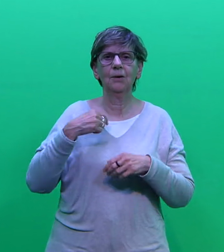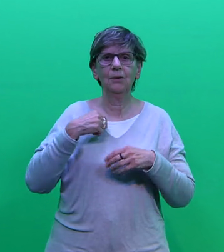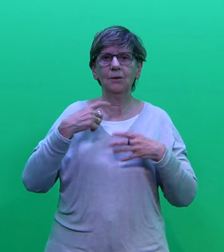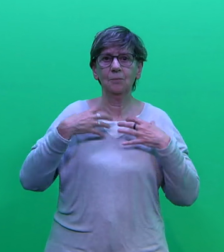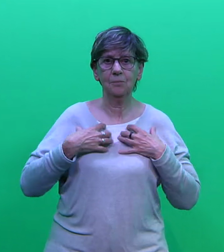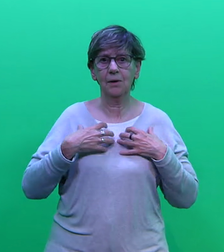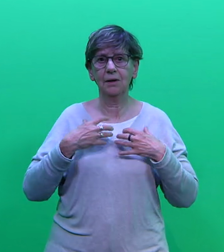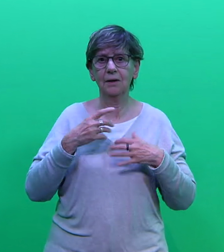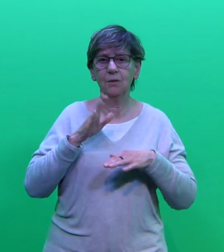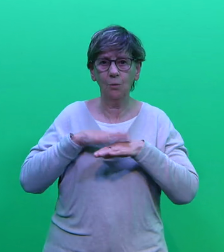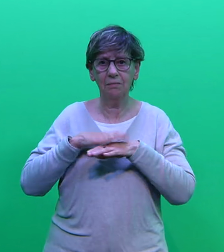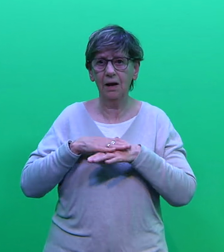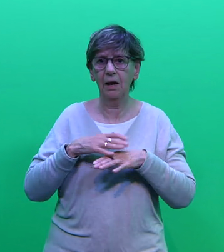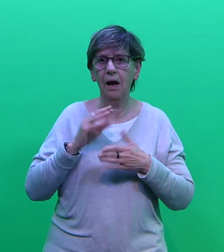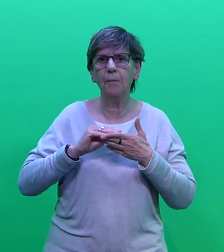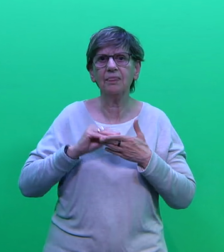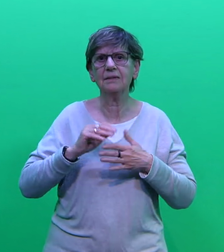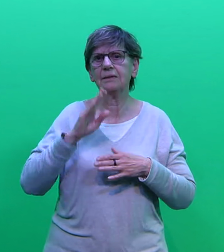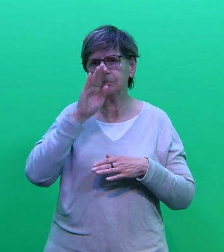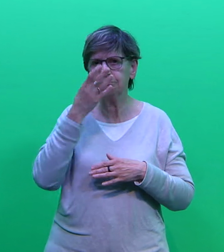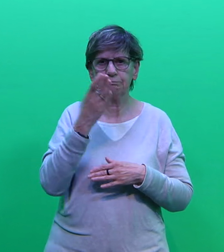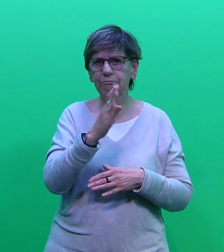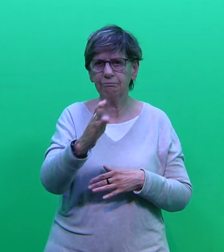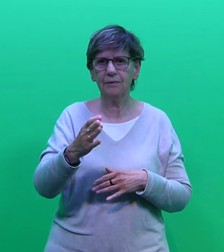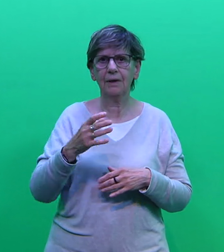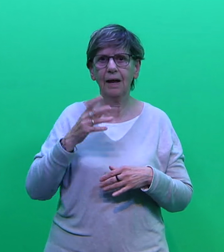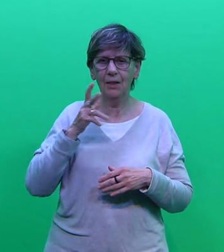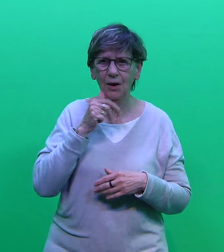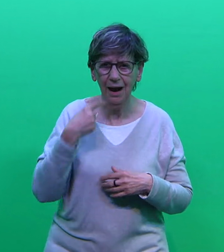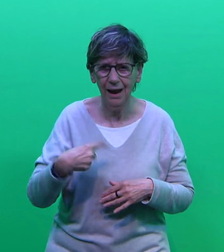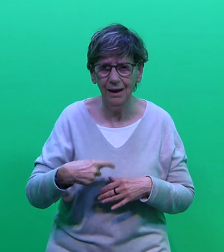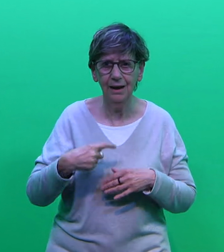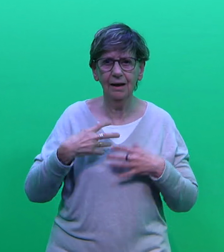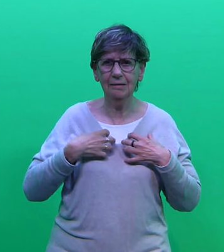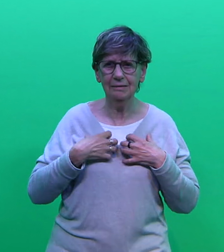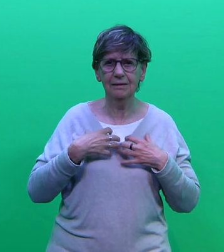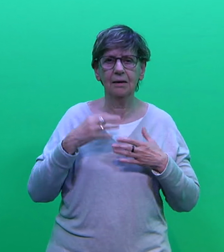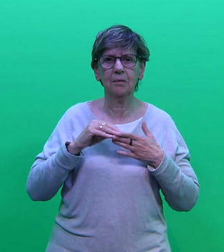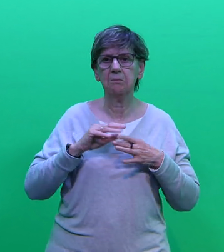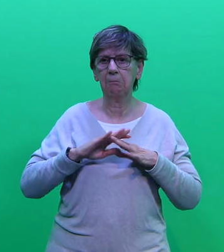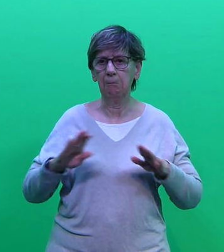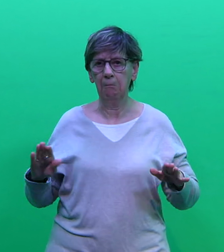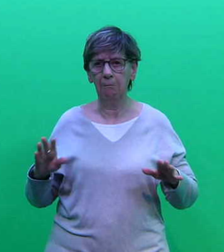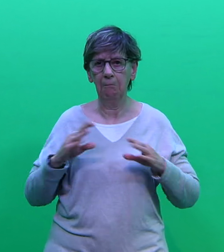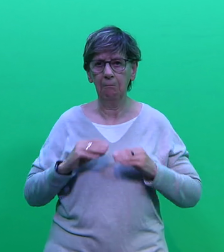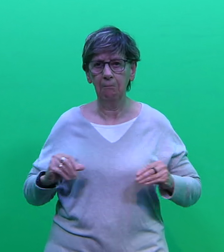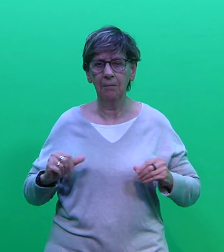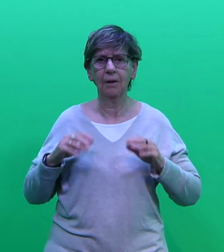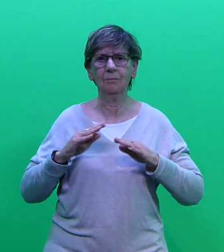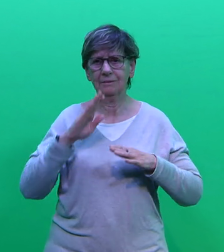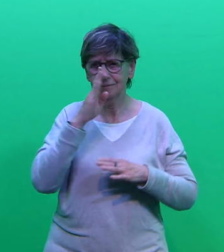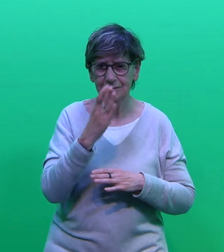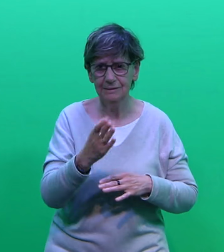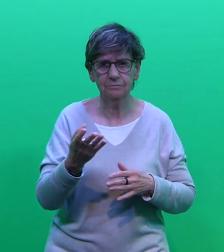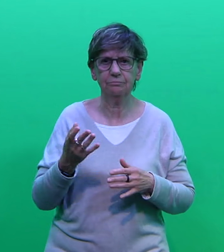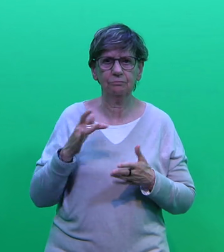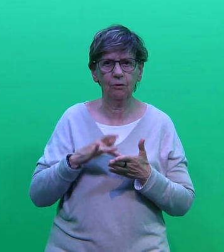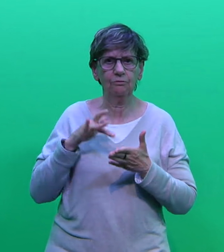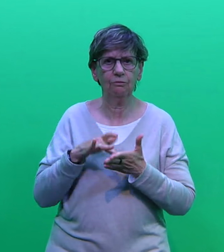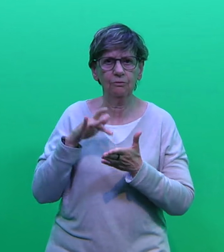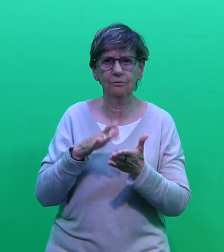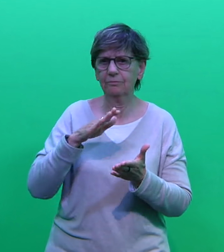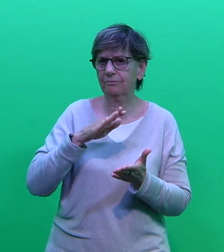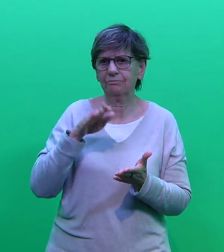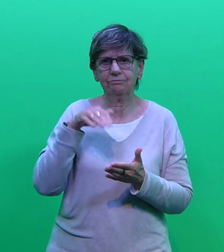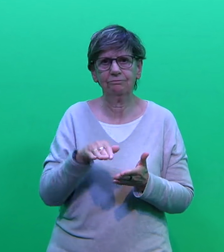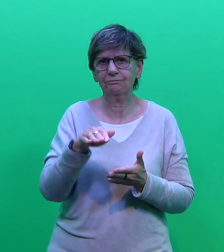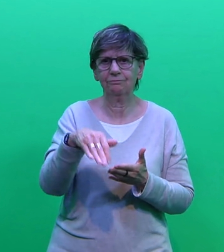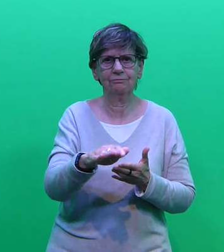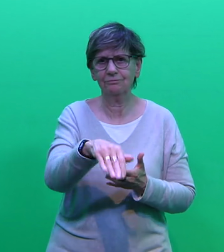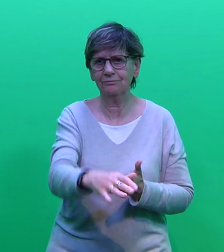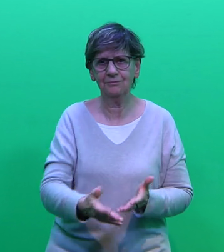El motiu de per què em fan mal els pulmons és variable, de vegades em fan mal i de vegades no, va canviant i és inestable.